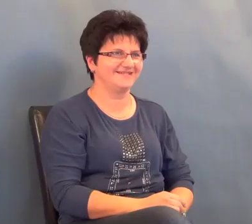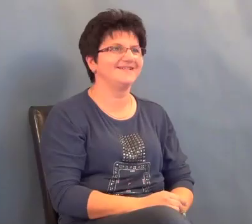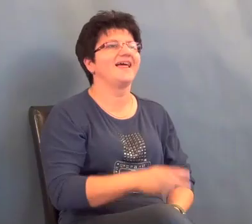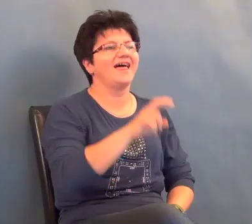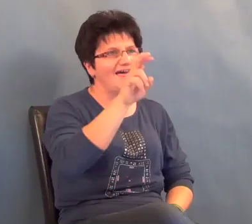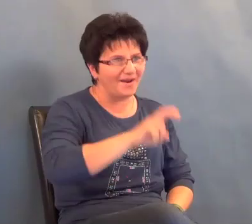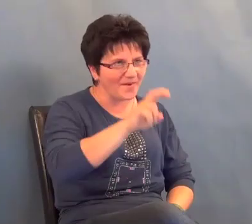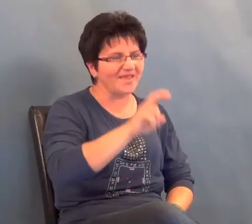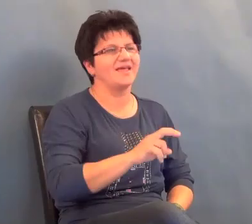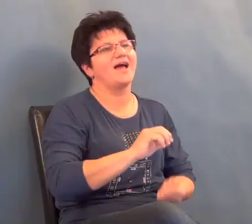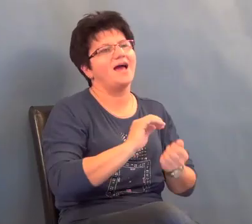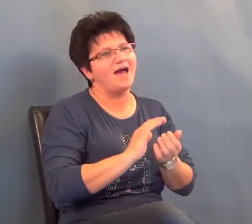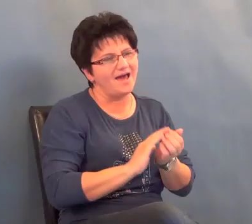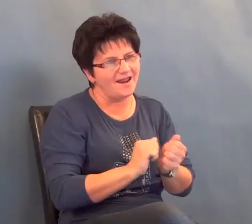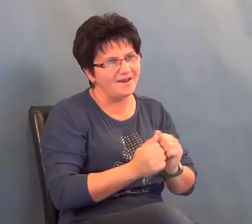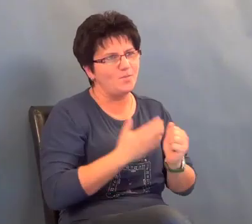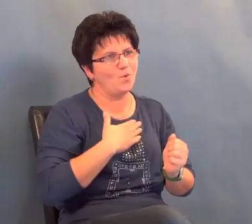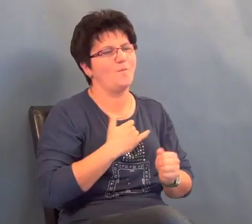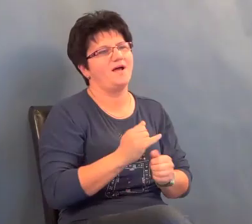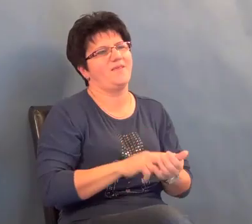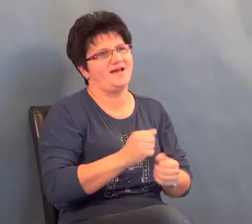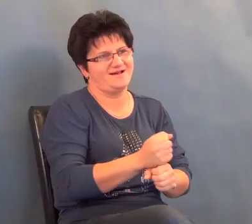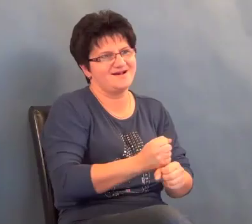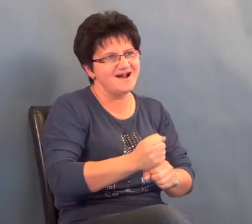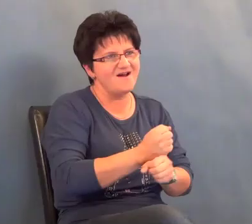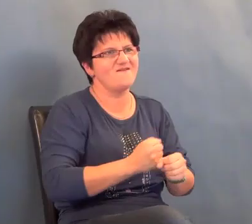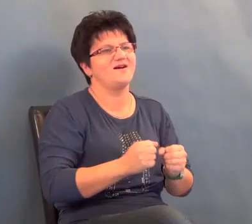Na herbatę albo, tak jak lubisz, na kawę.